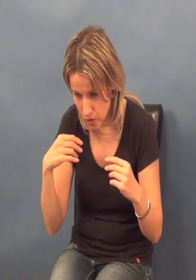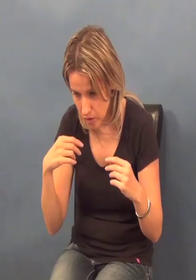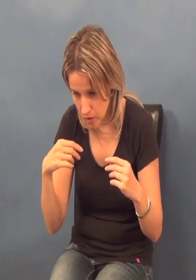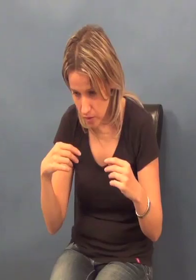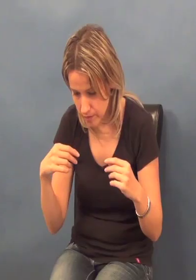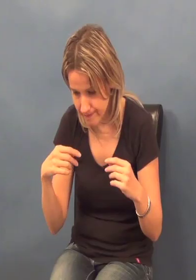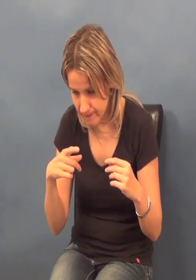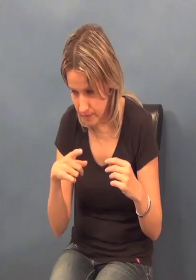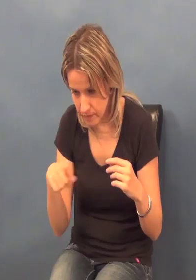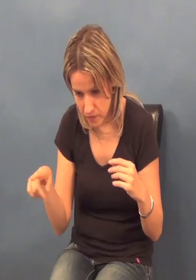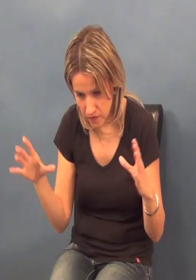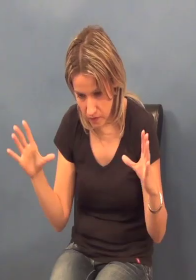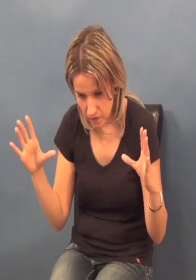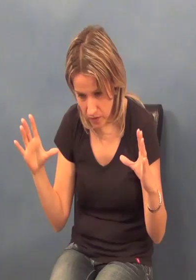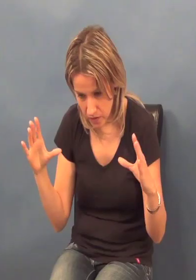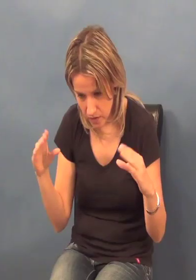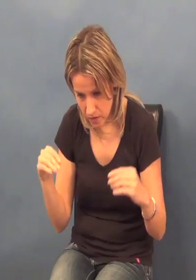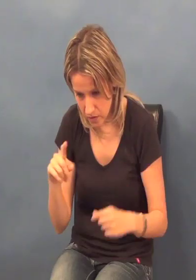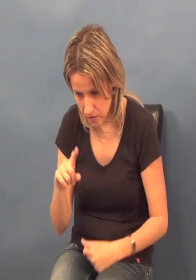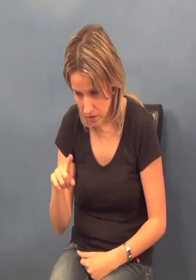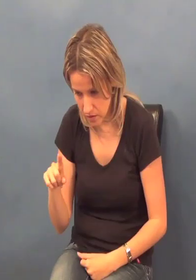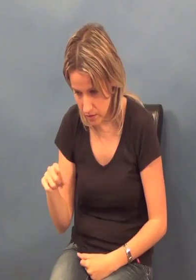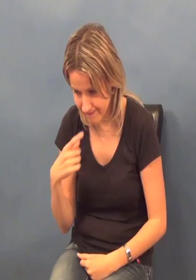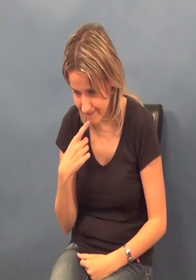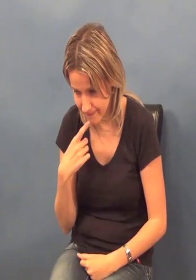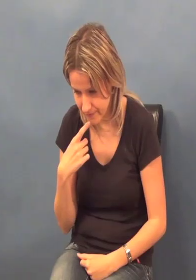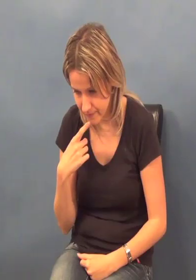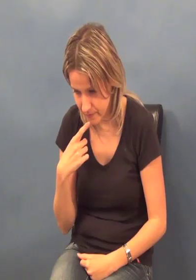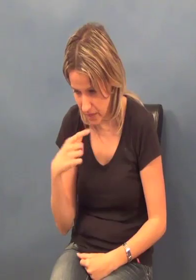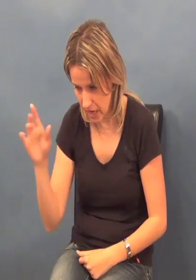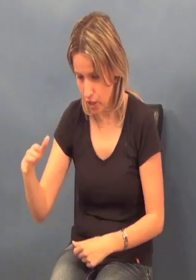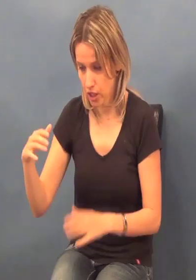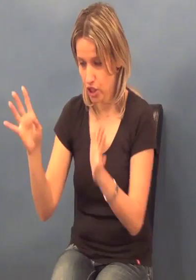Wieczorem.